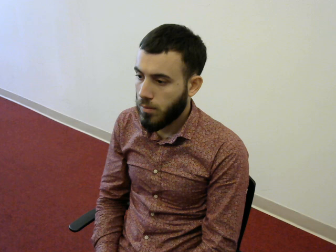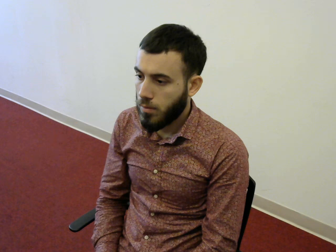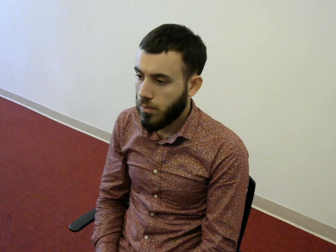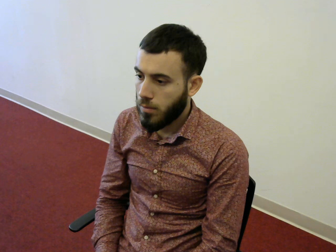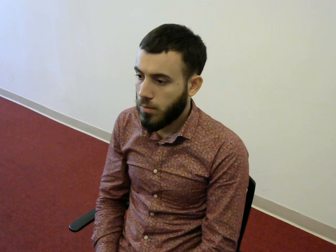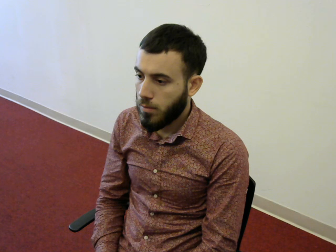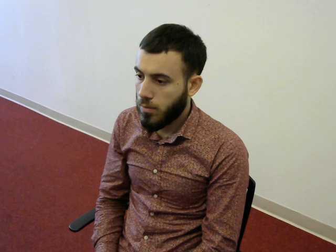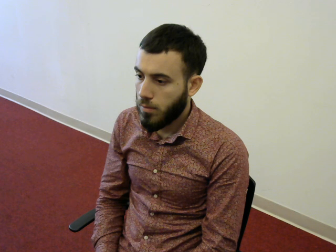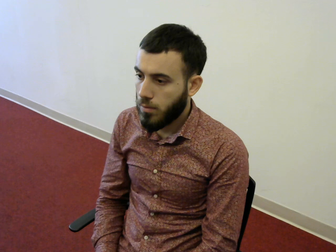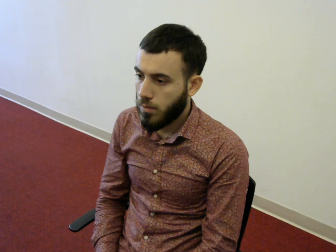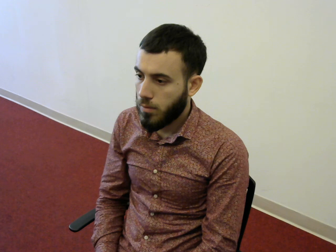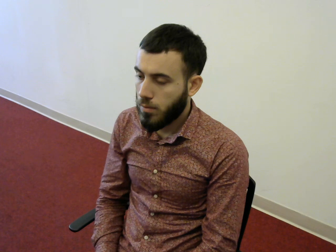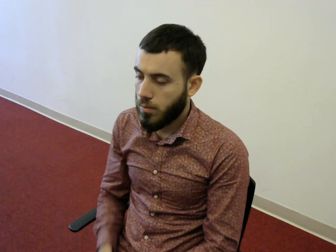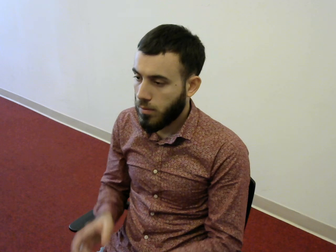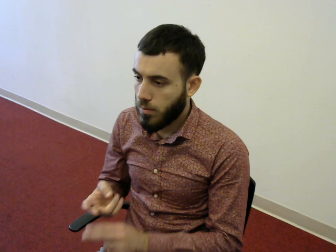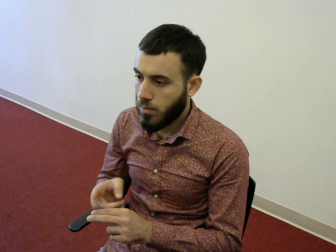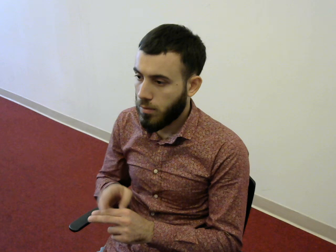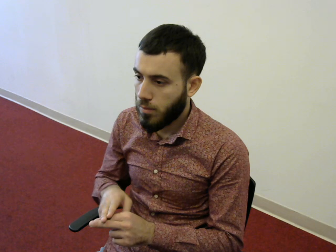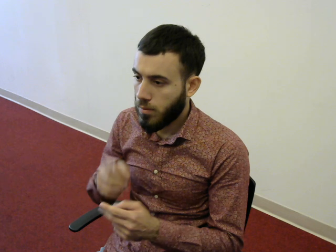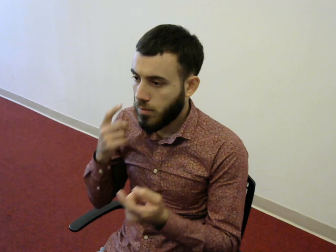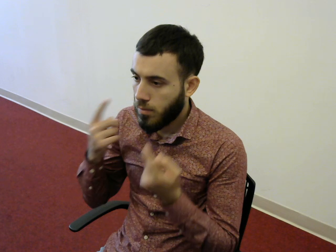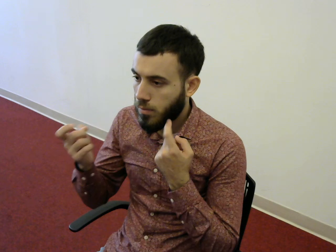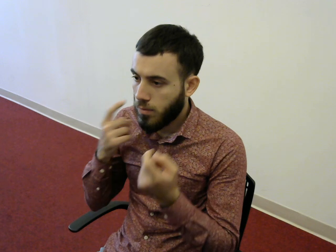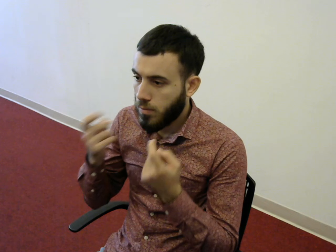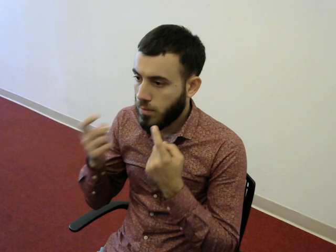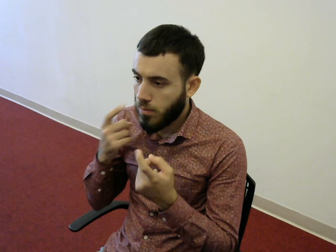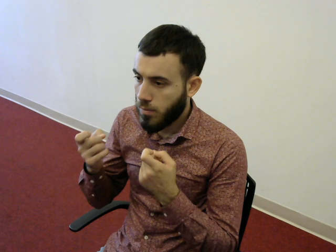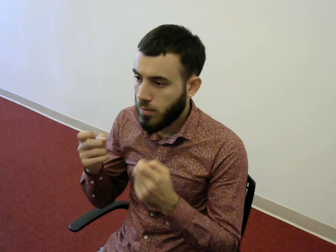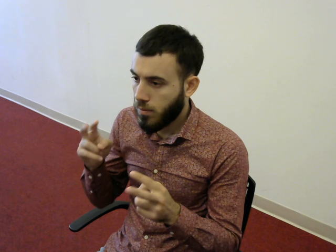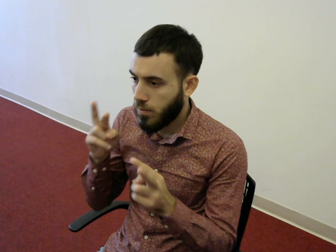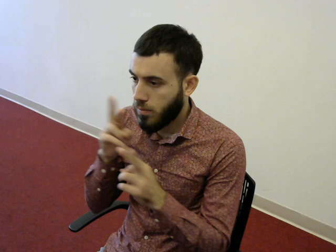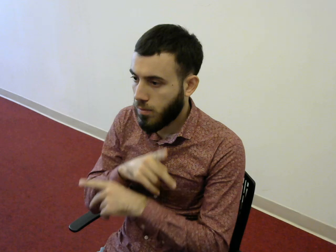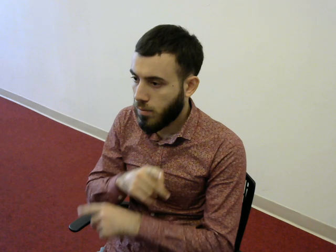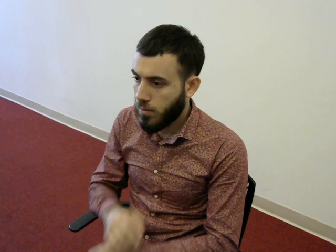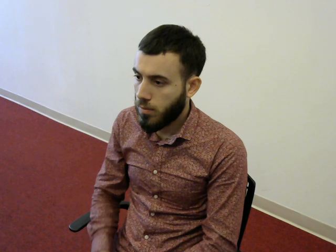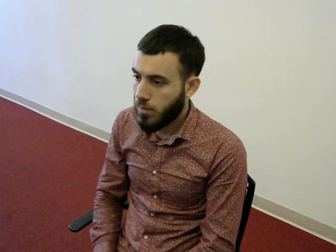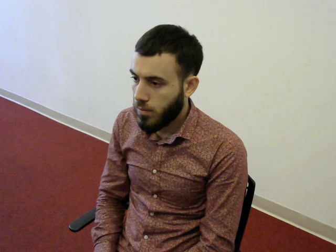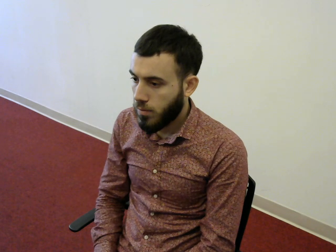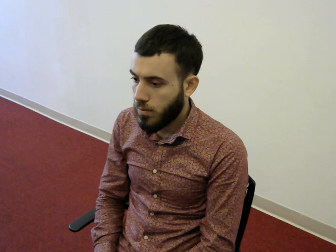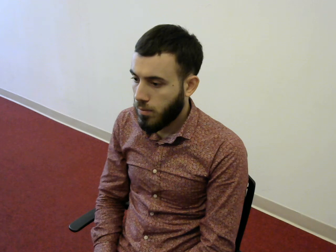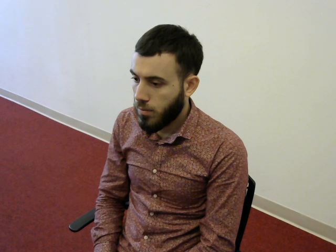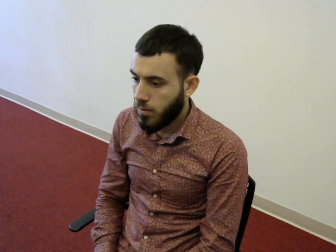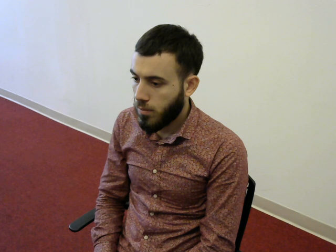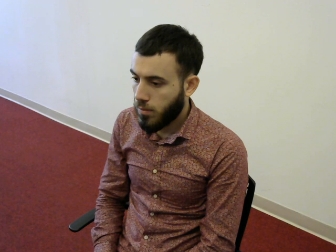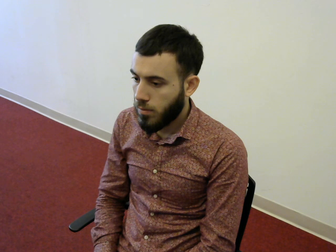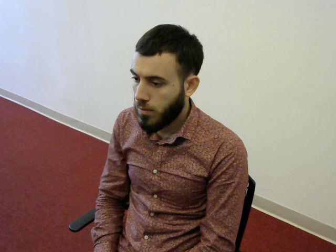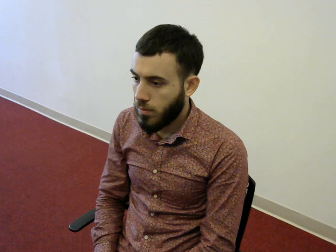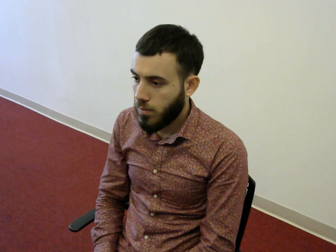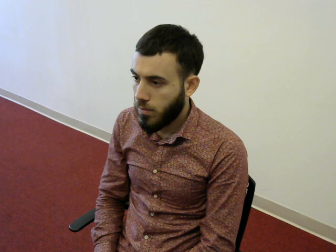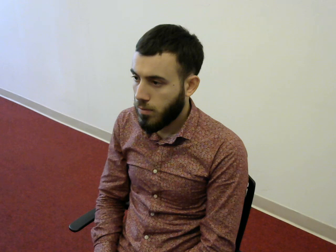Bu məlumat səhvdir